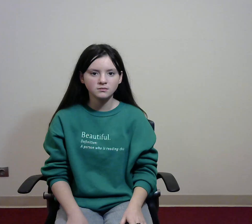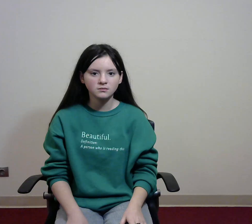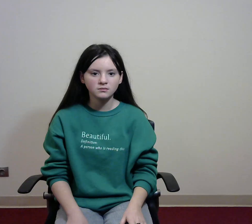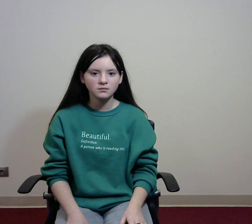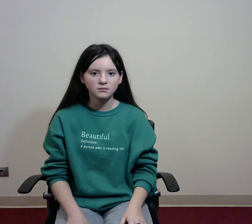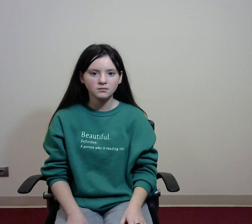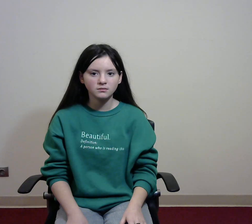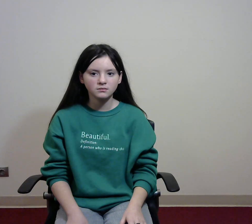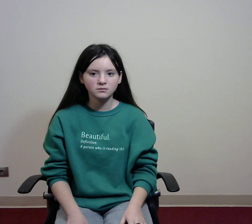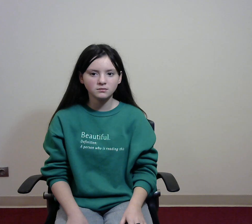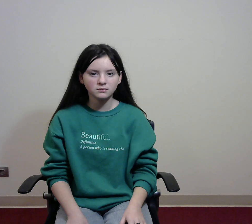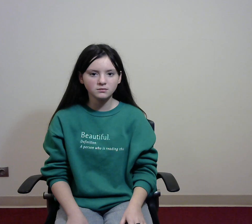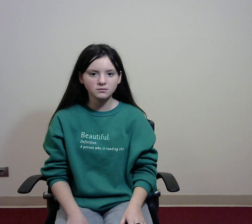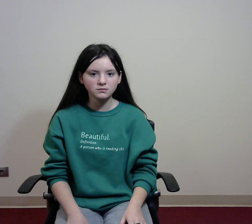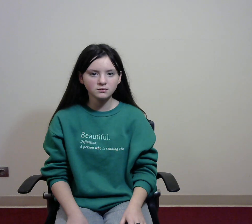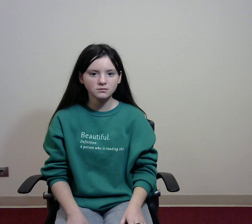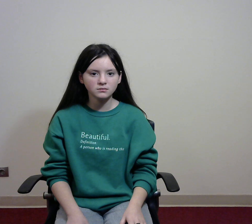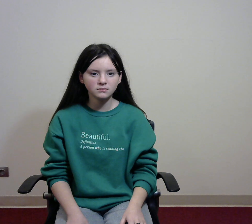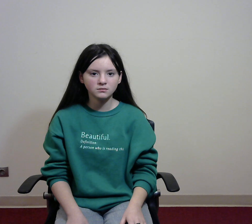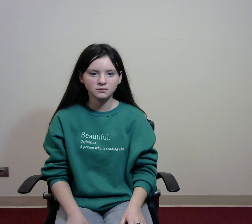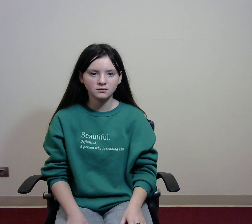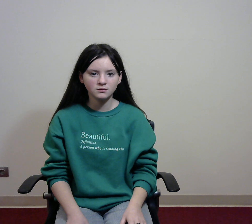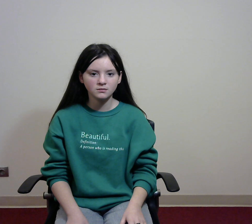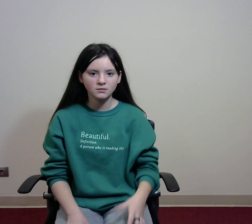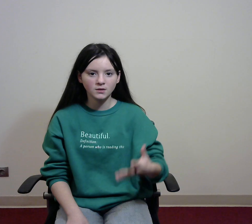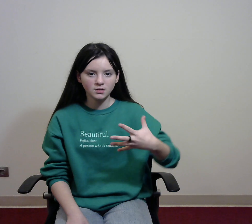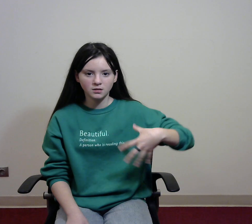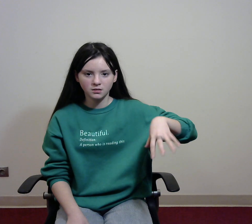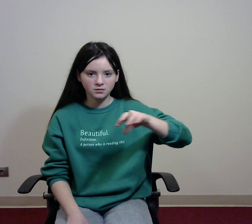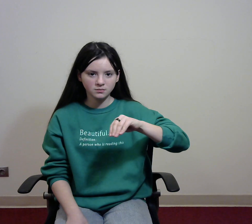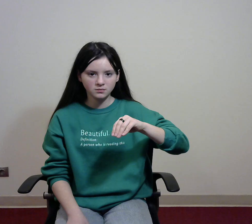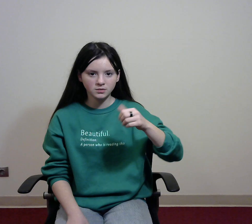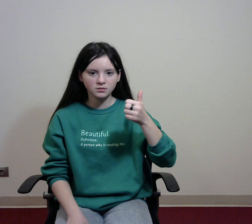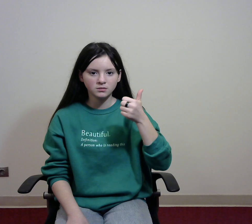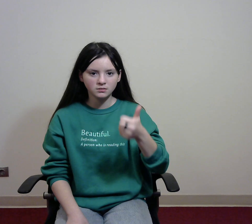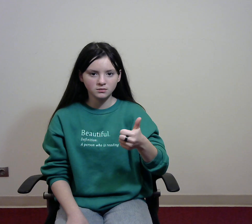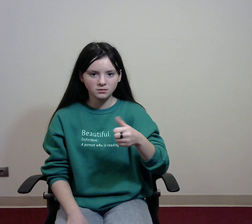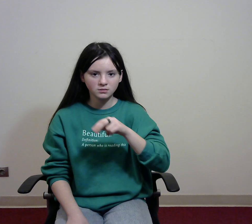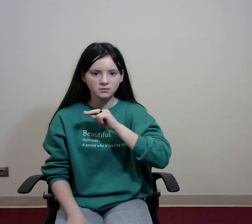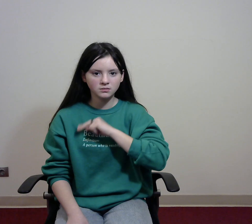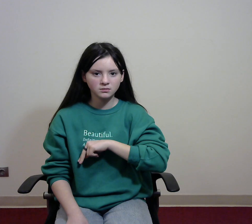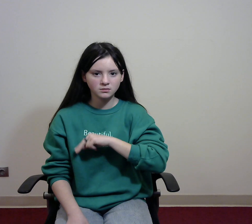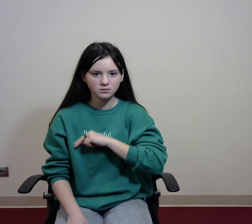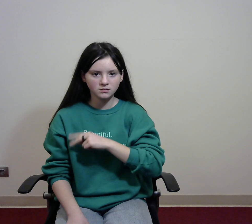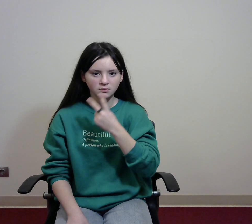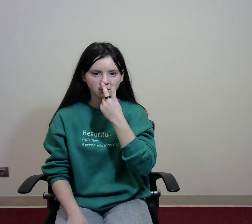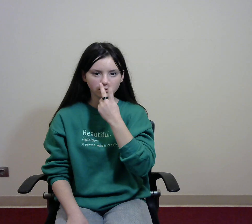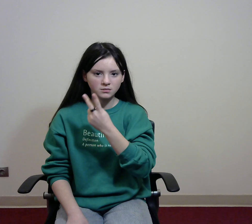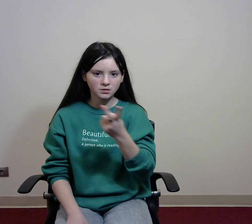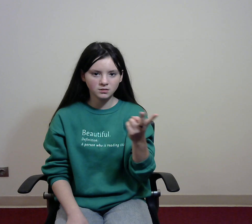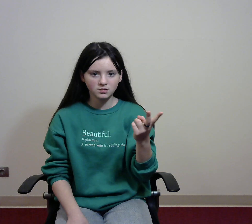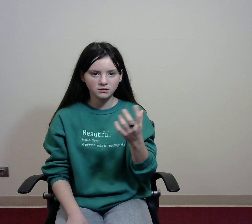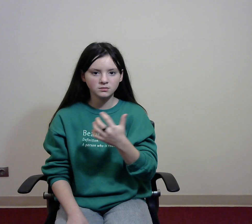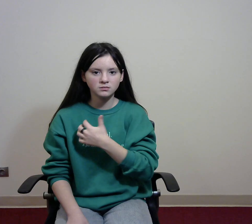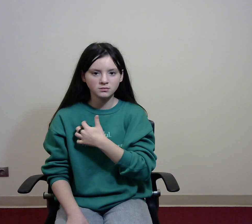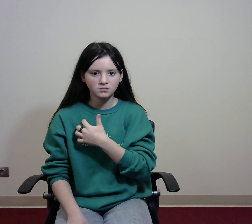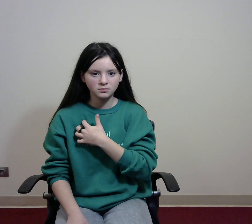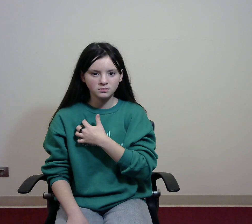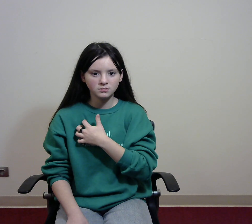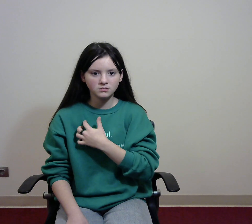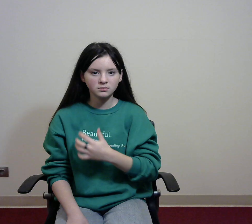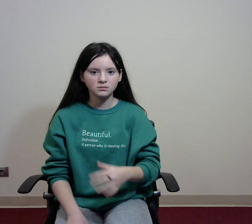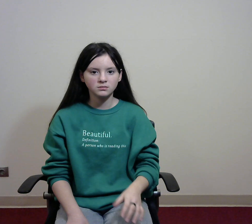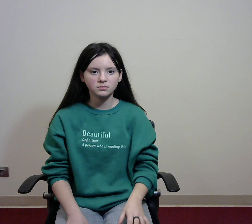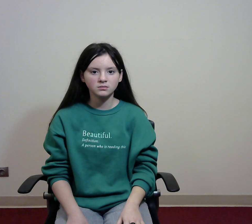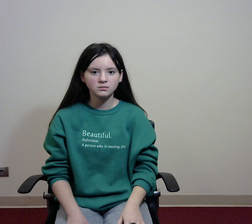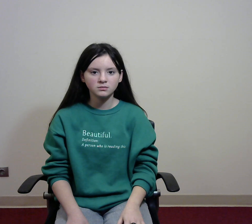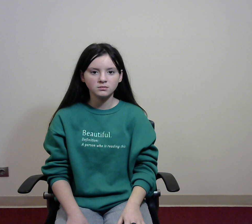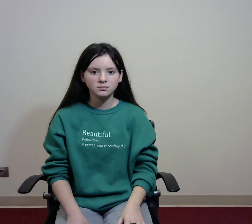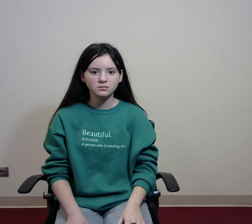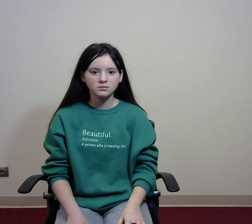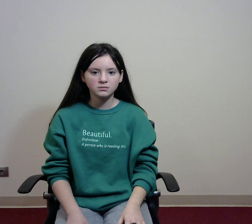Hamı yaxşı işlər görmək istəyir